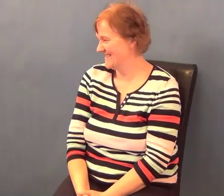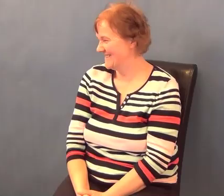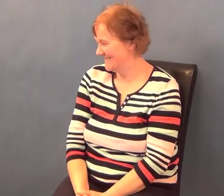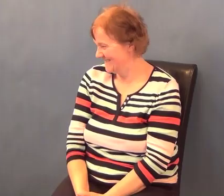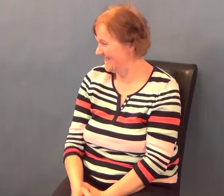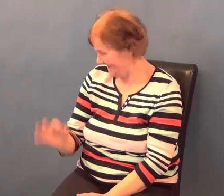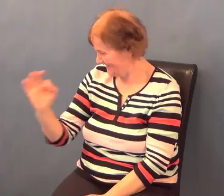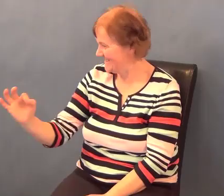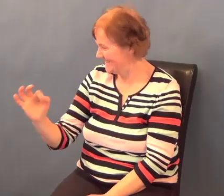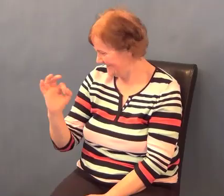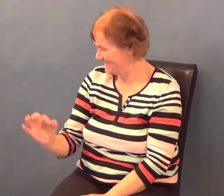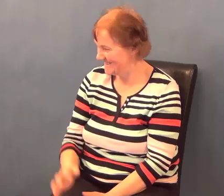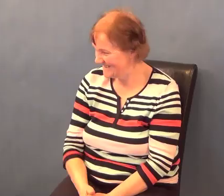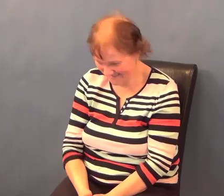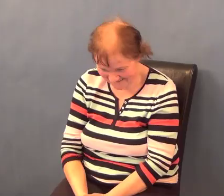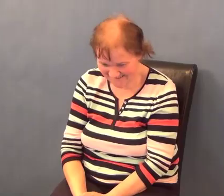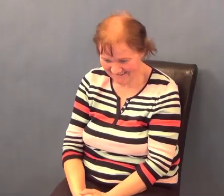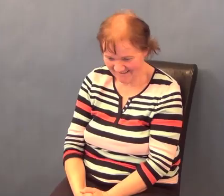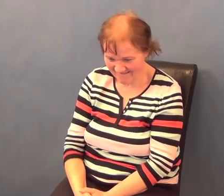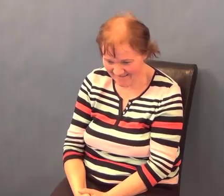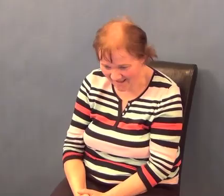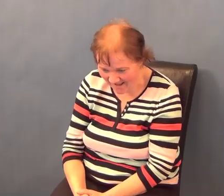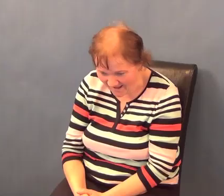Dobrze, dobrze.